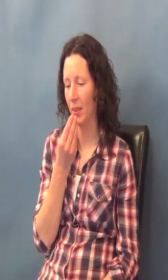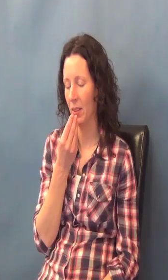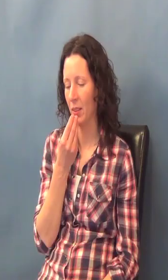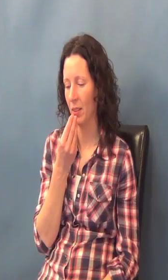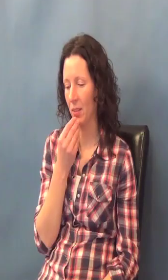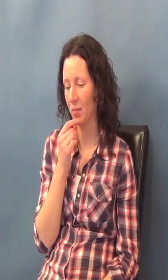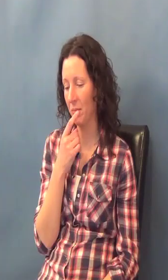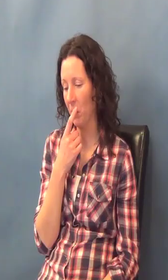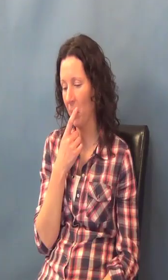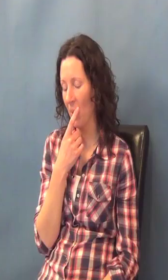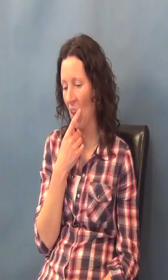Jedzenie.